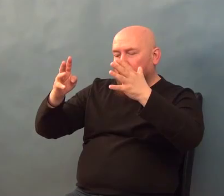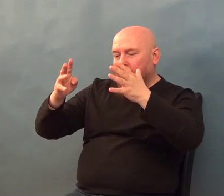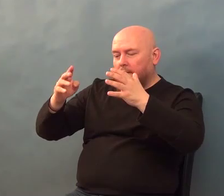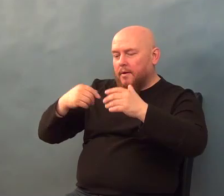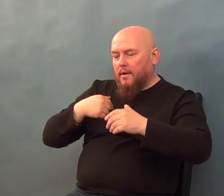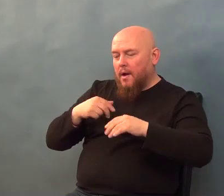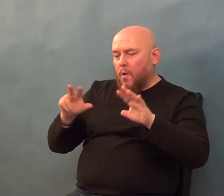Poczekaj.